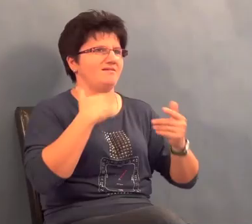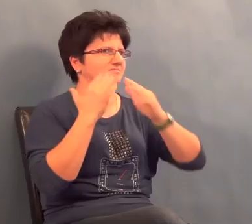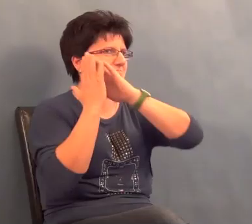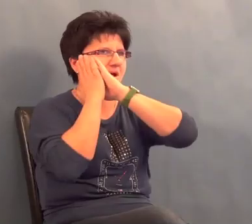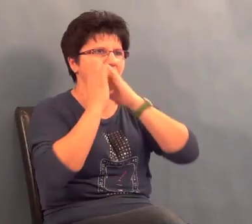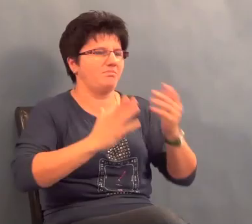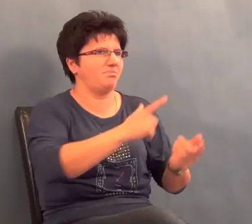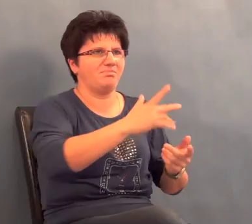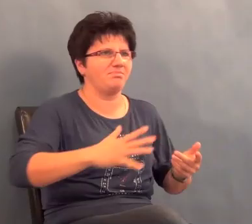On nic nie czuł.